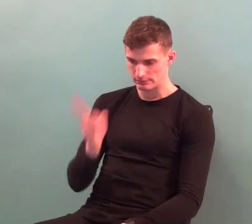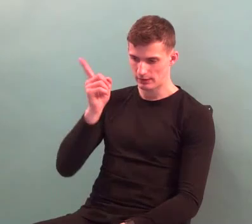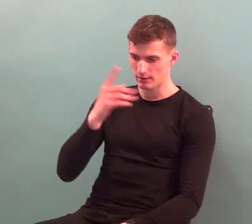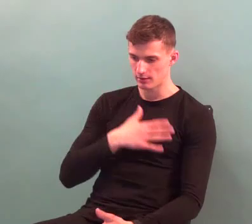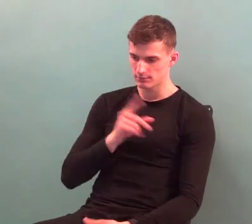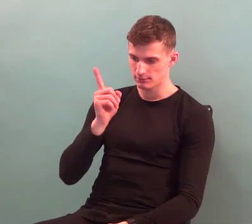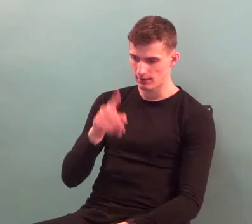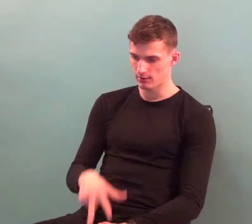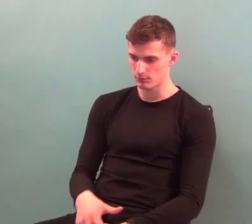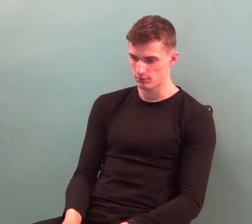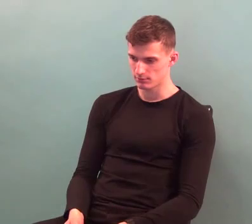Zakaz kąpieli.